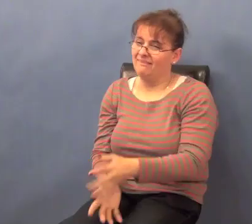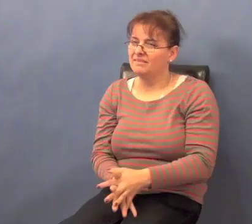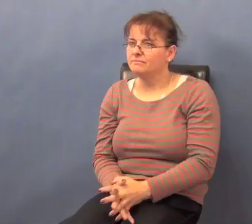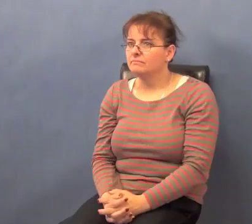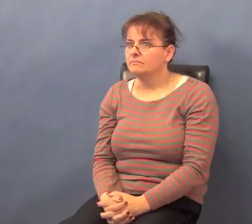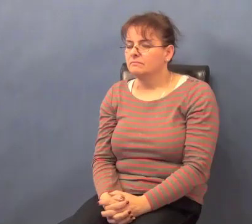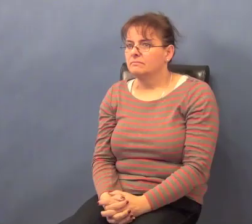A to.